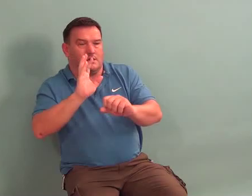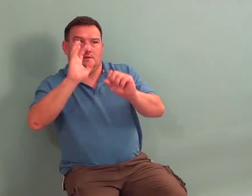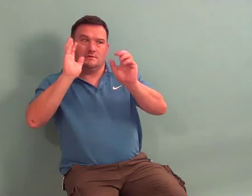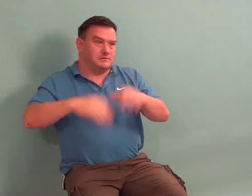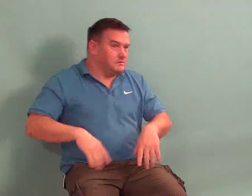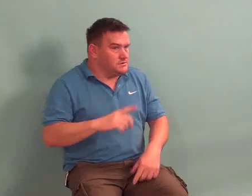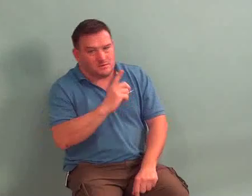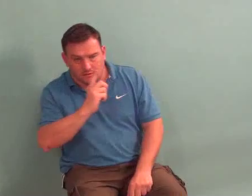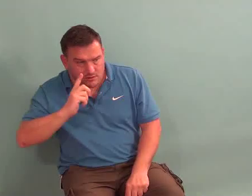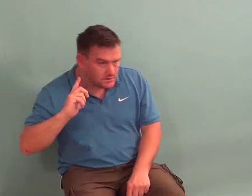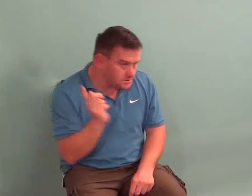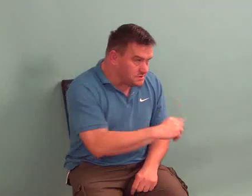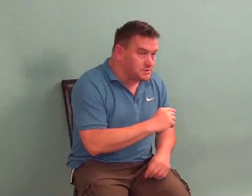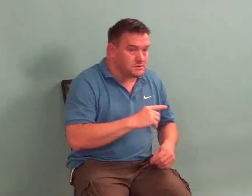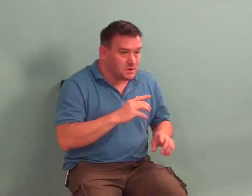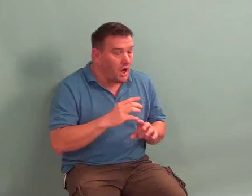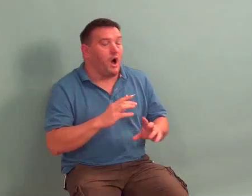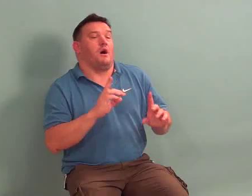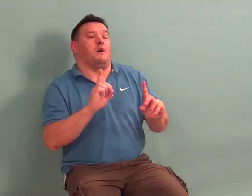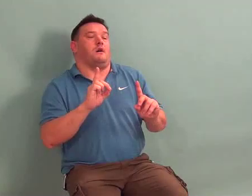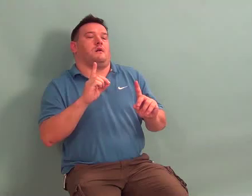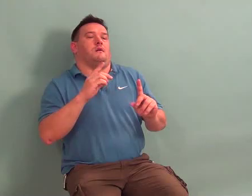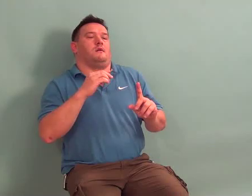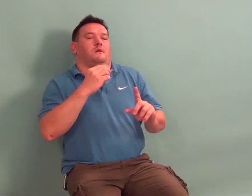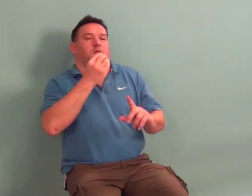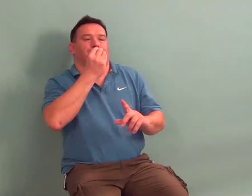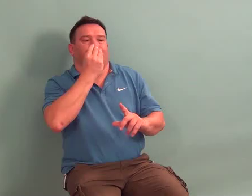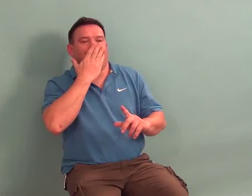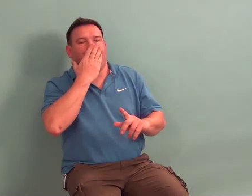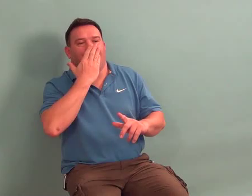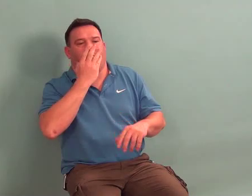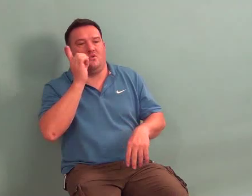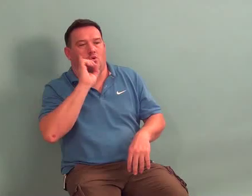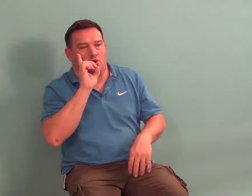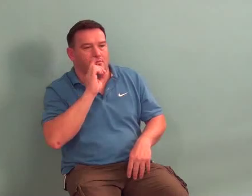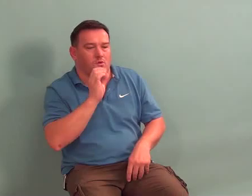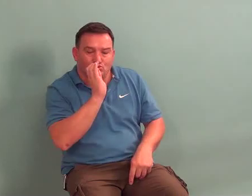Wracają i okazuje się, że chłopiec w ukryciu palił papierosa.